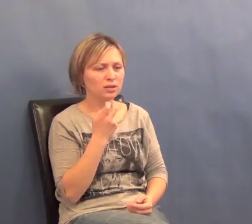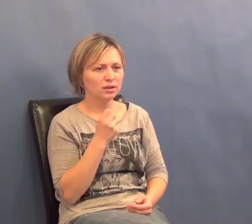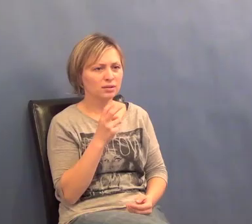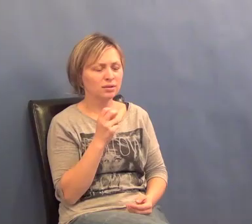Tak.